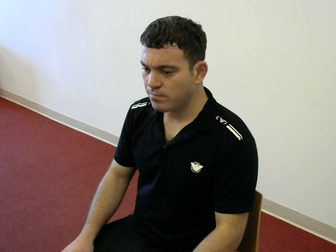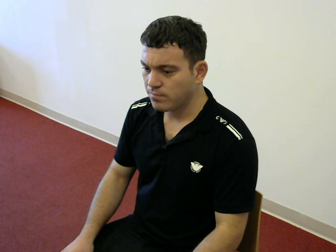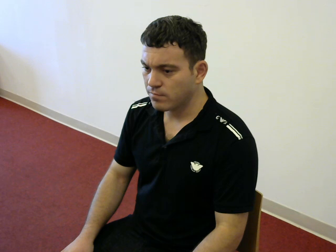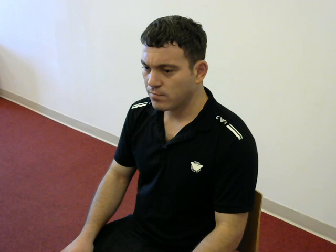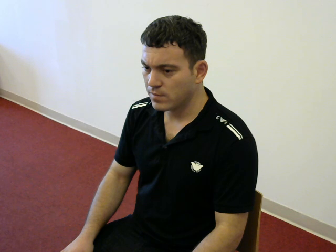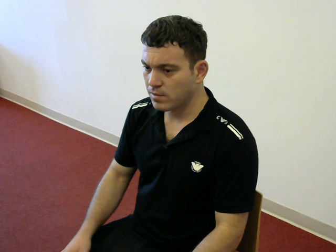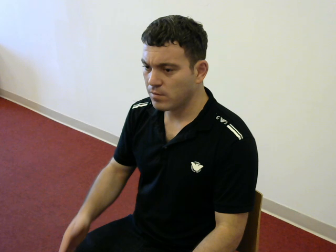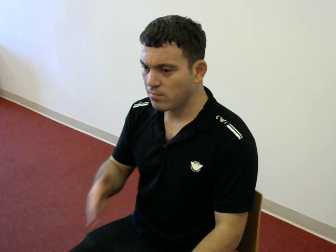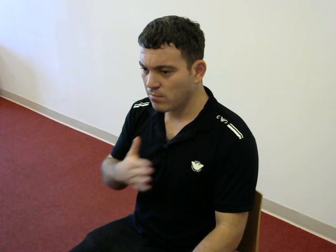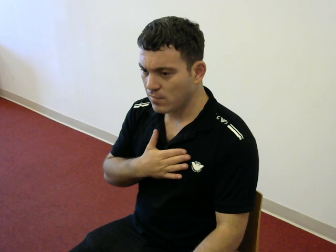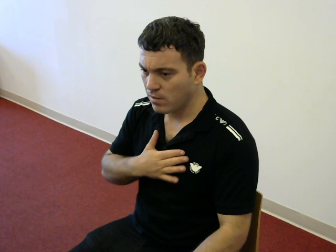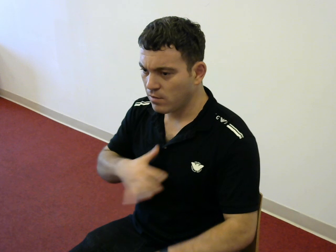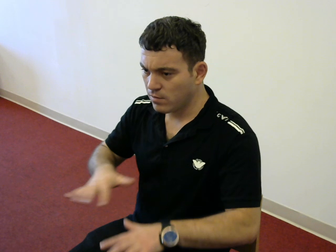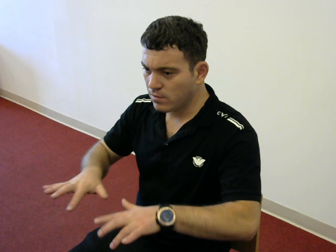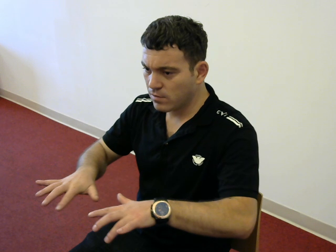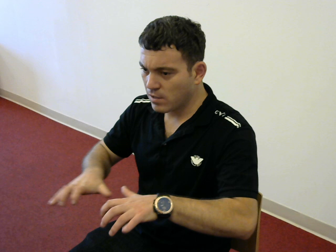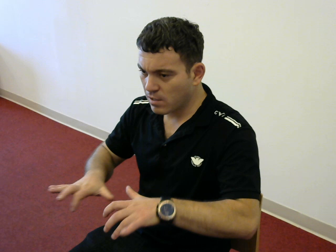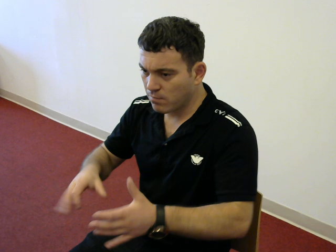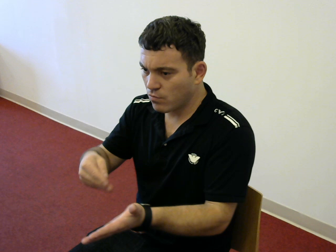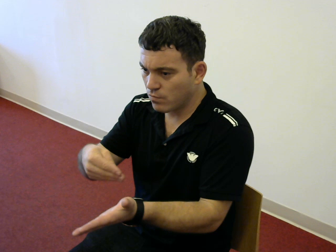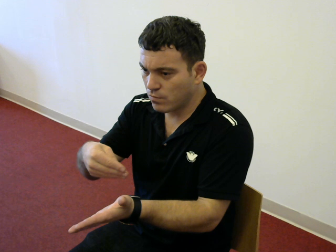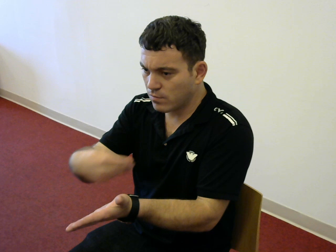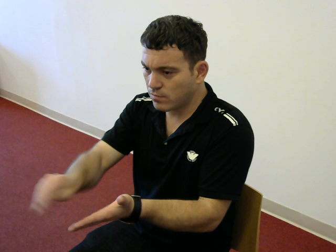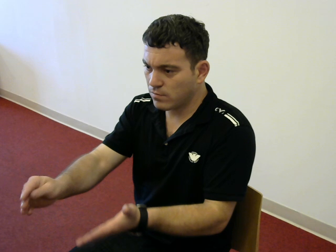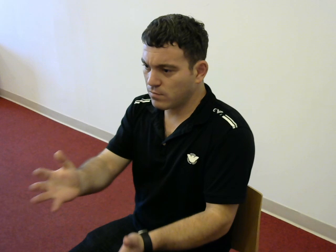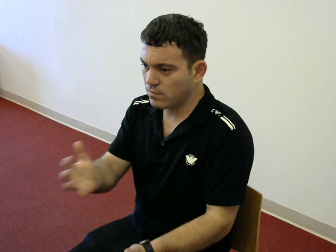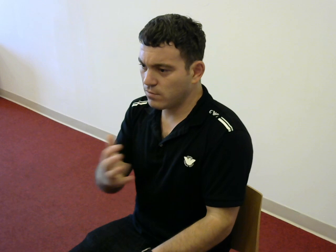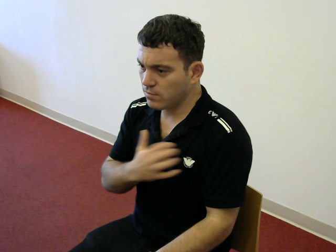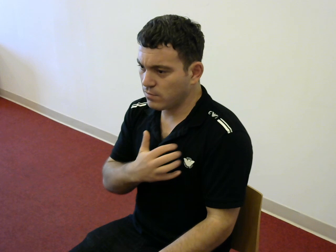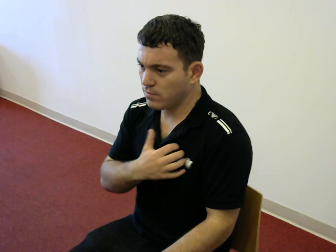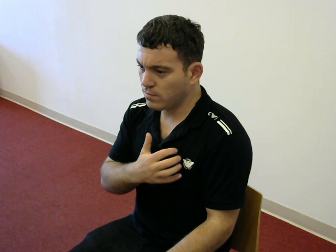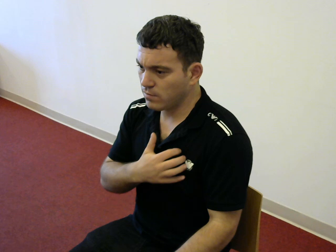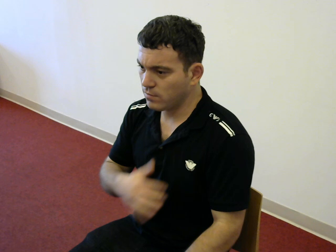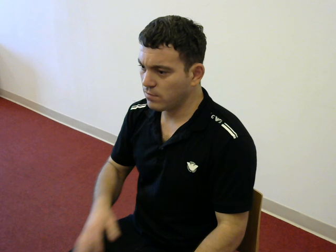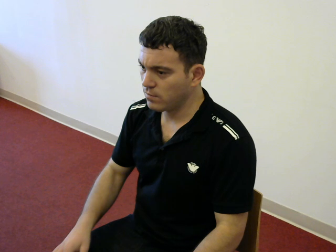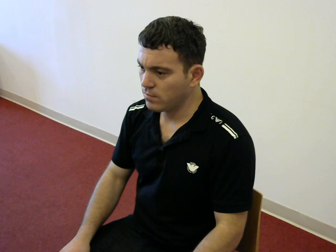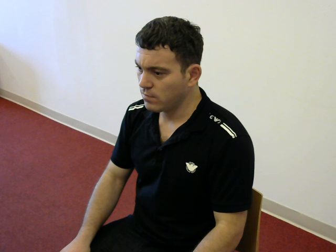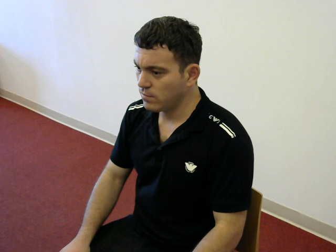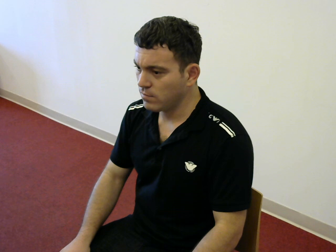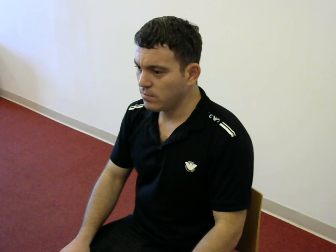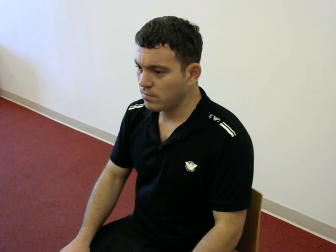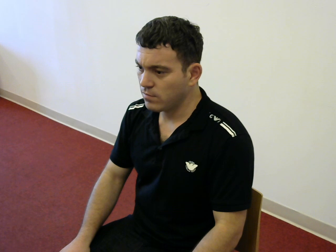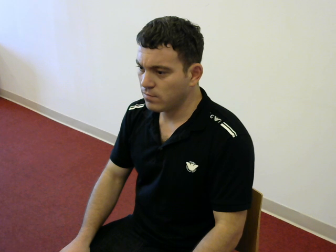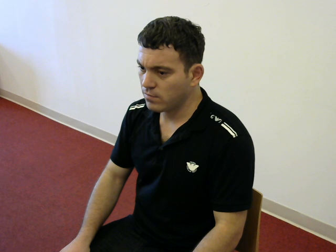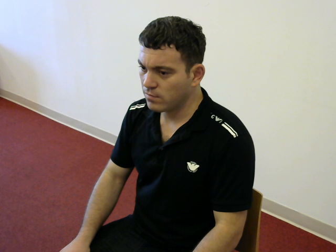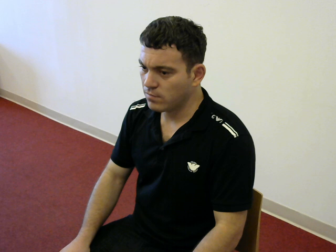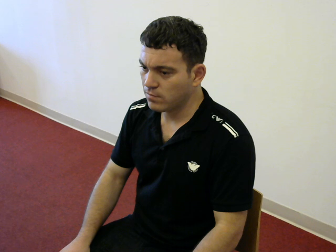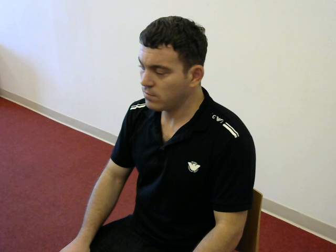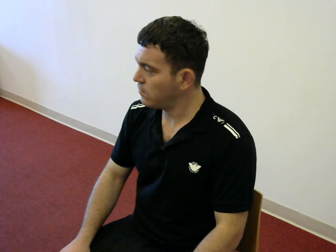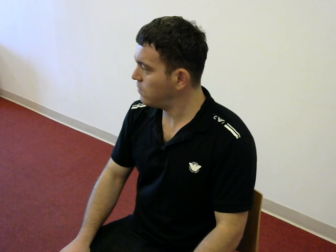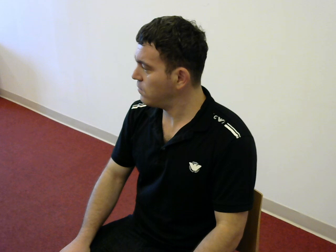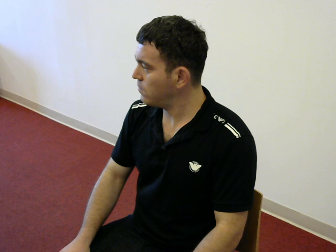Mən kompüter almaq istəyirəm